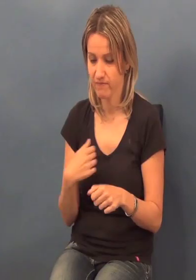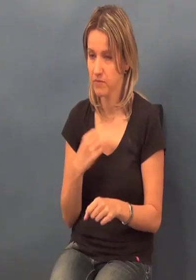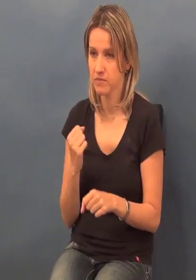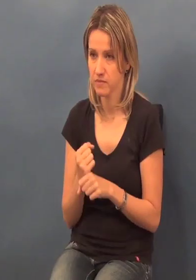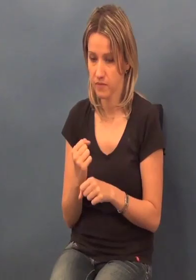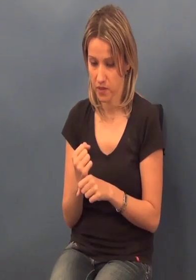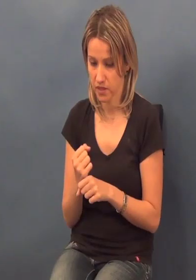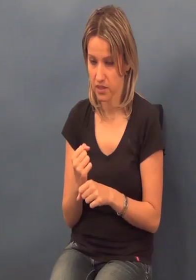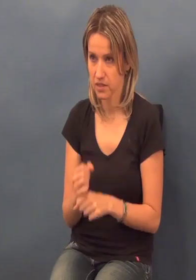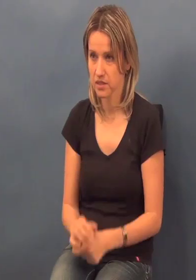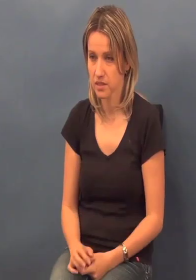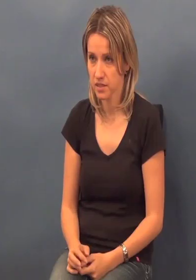Pracuję.